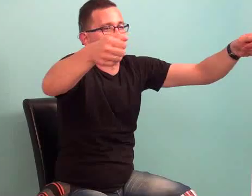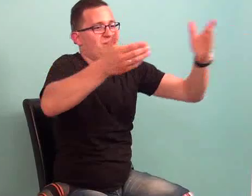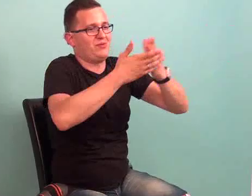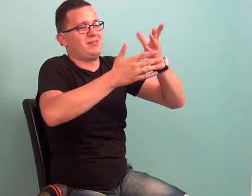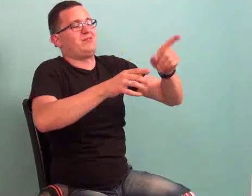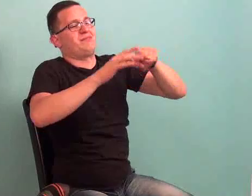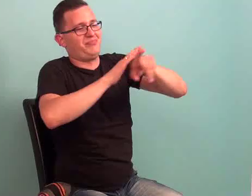Już i ucieka.